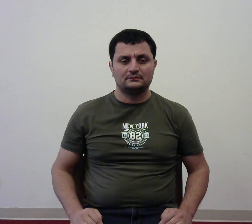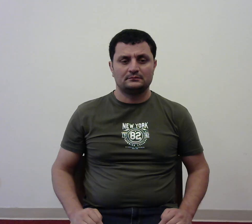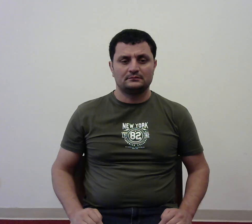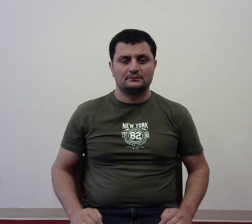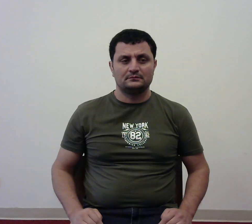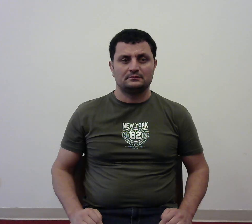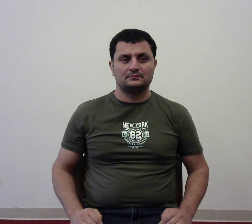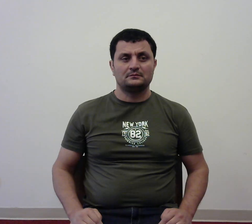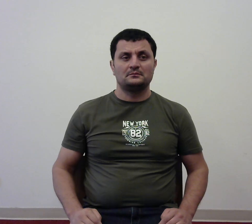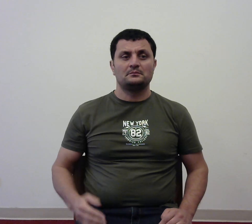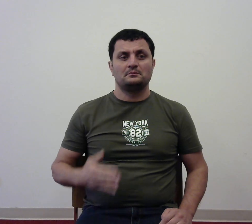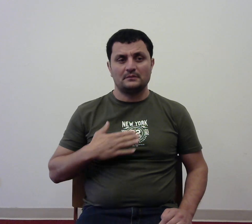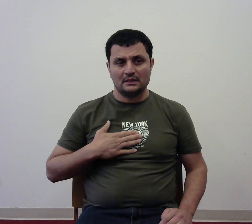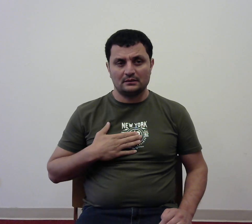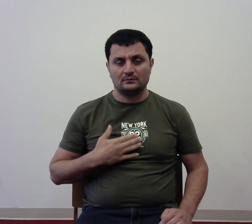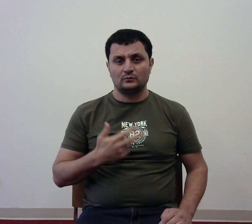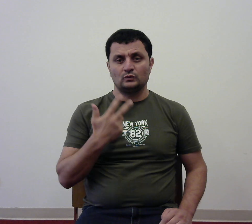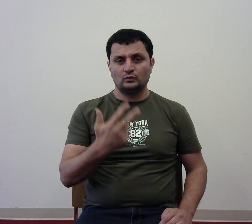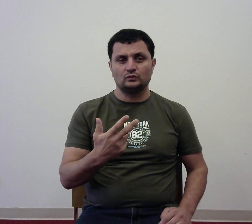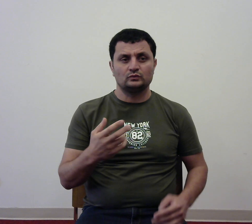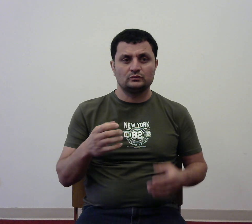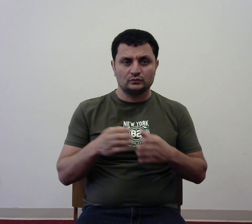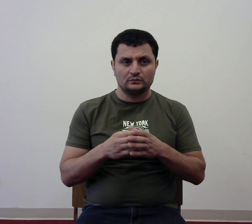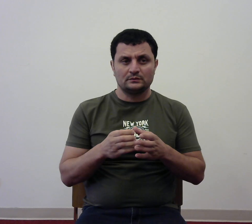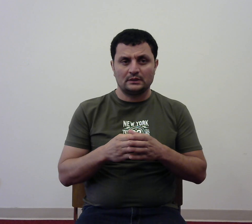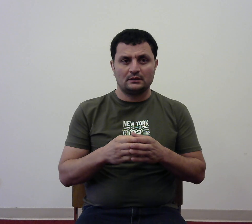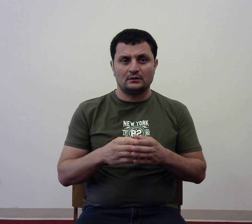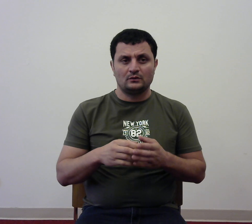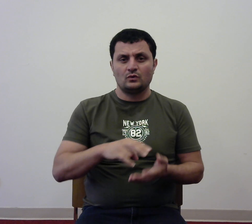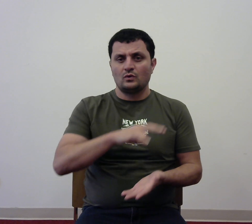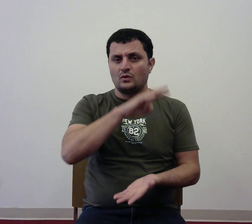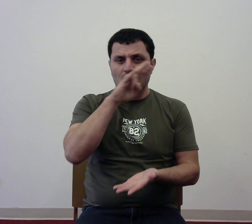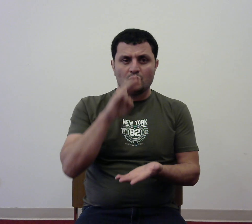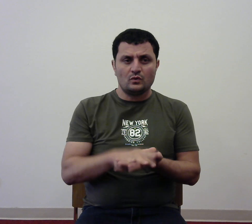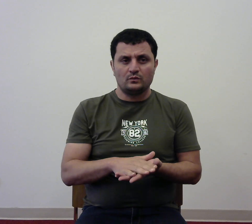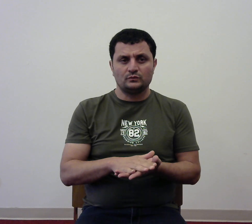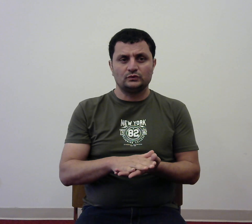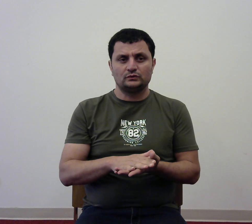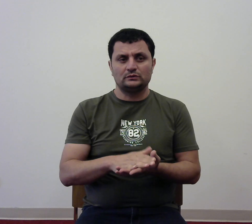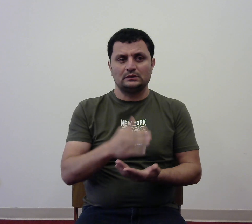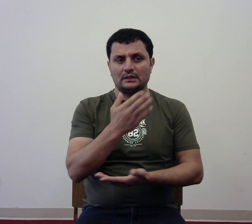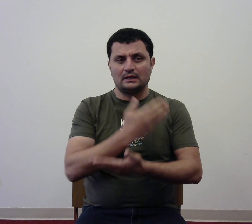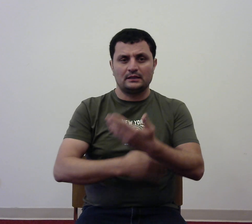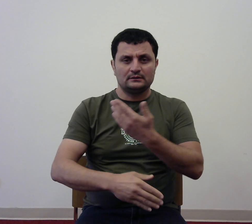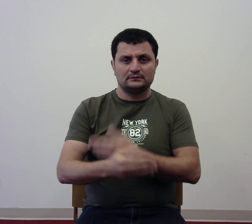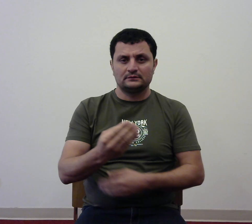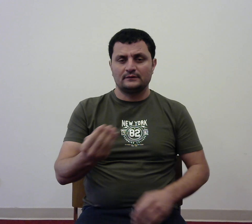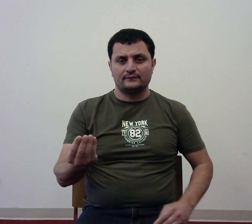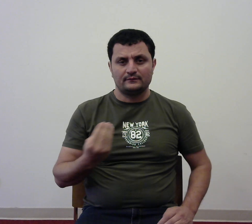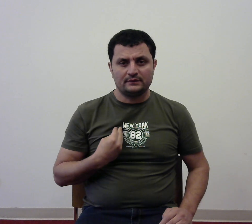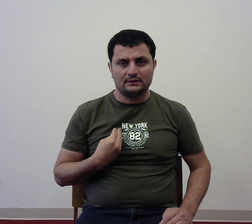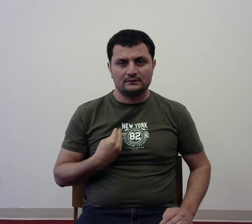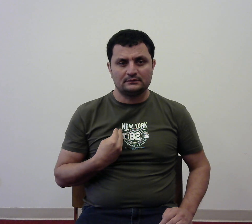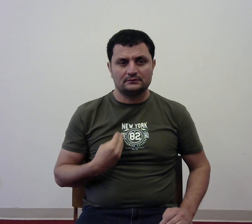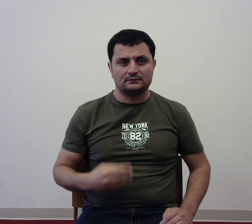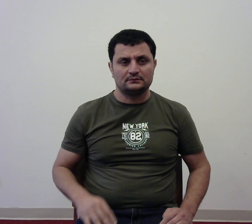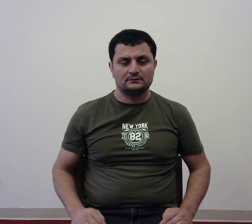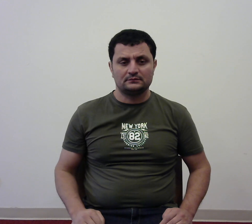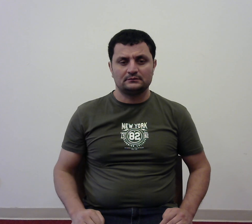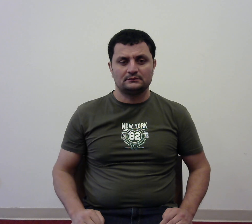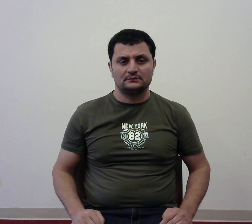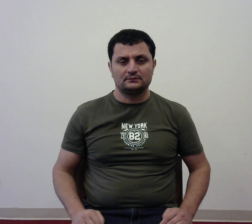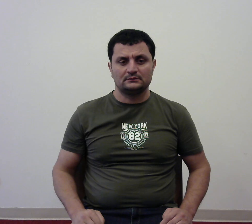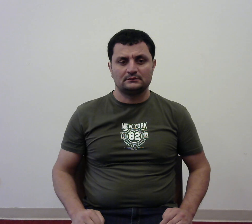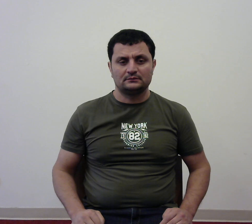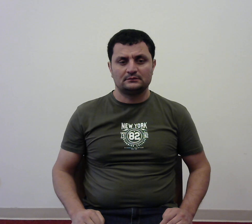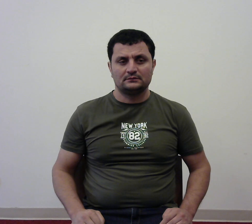Mənə III dərəcə müddətsiz əlillik verilib